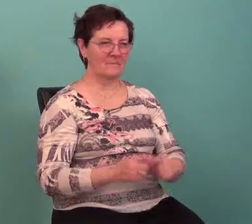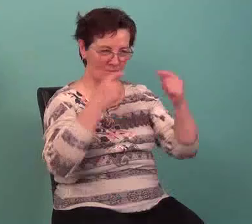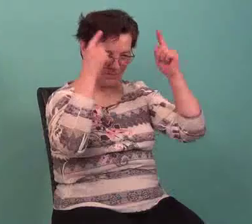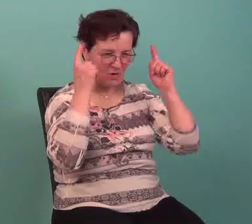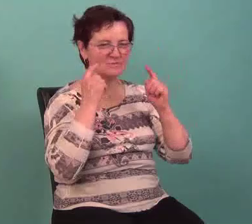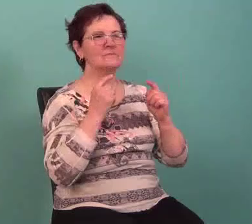Myszka Miki...